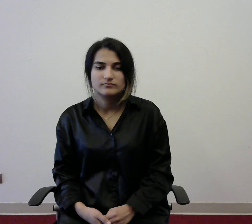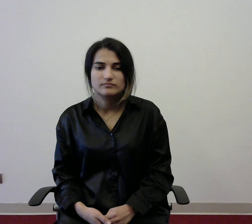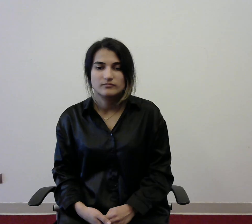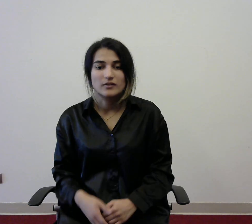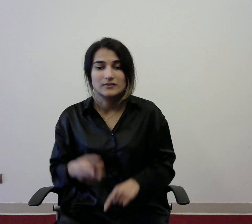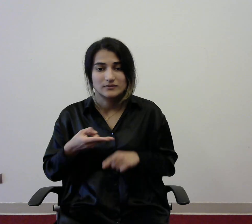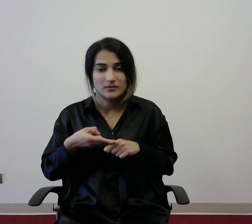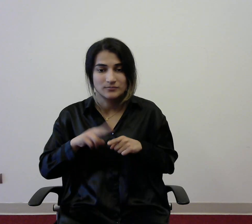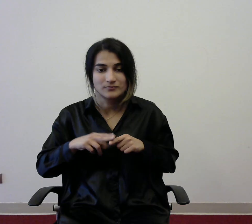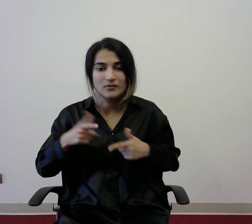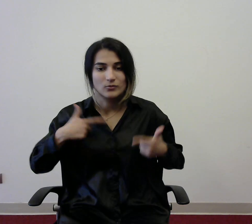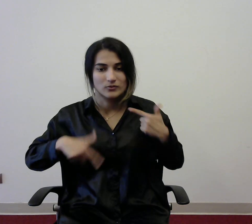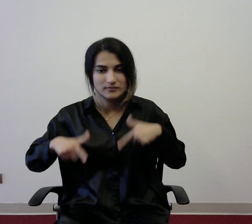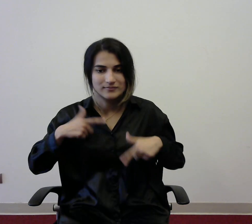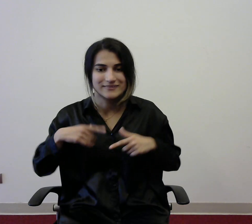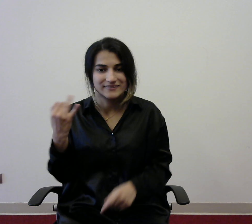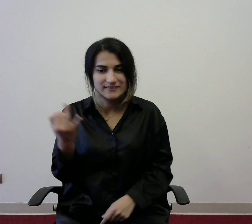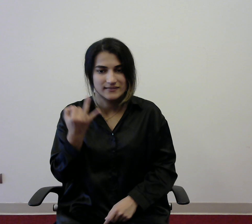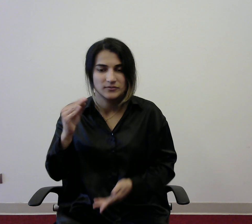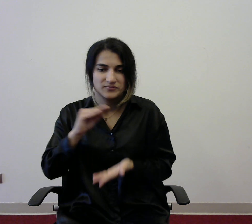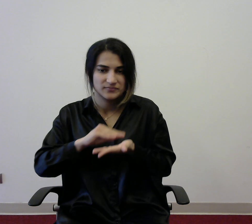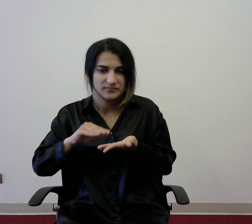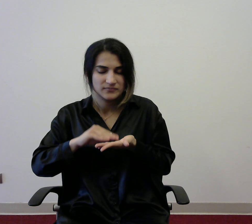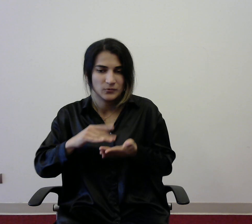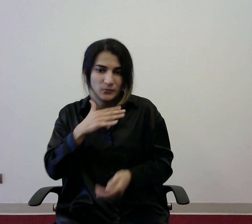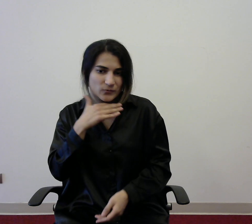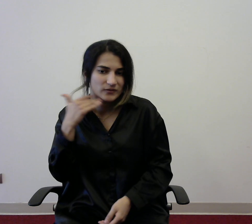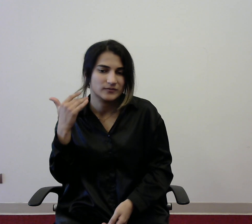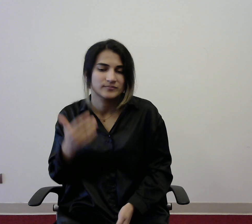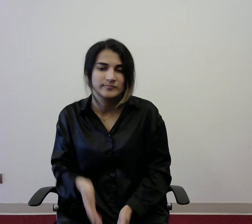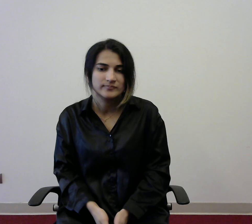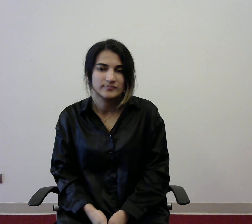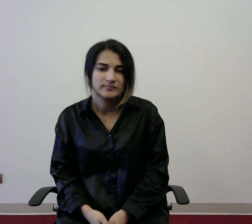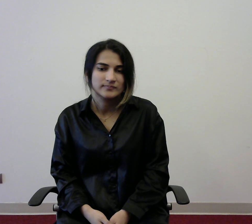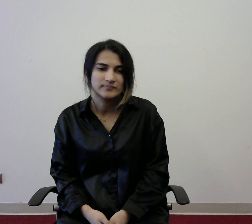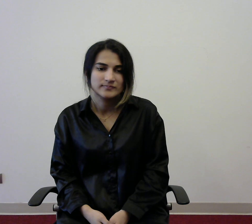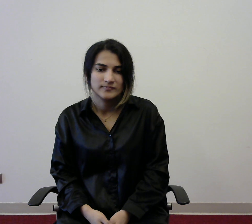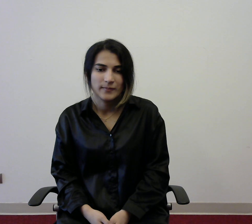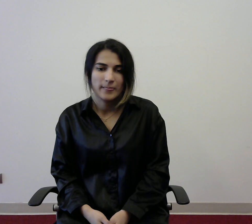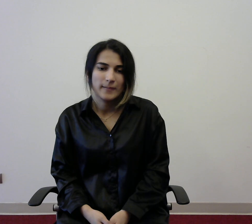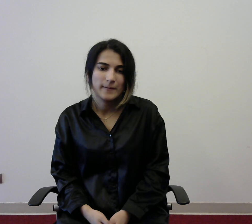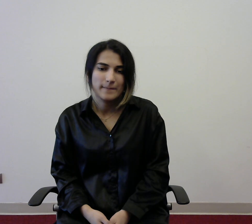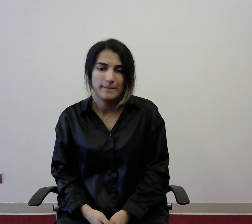Bu müəllimin maraqlı yazıları çoxdur